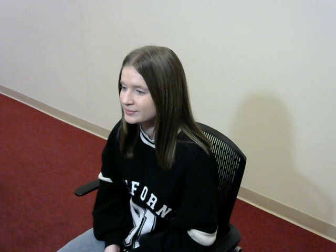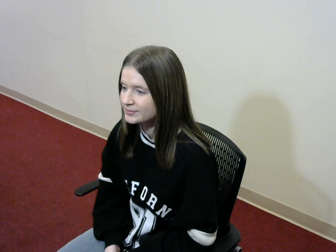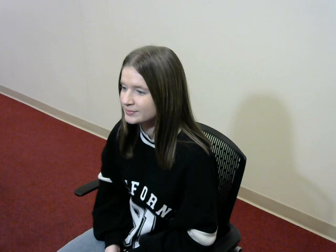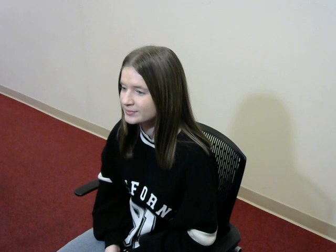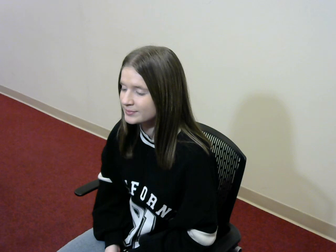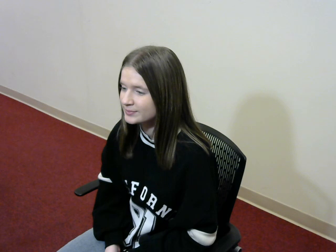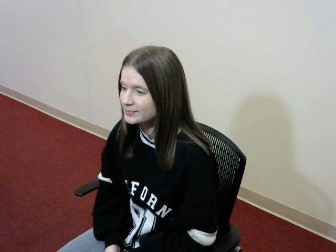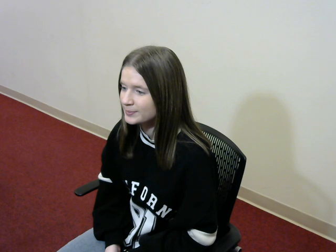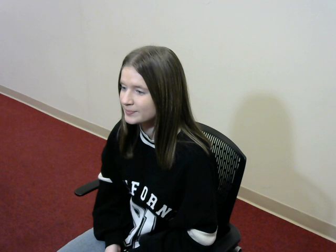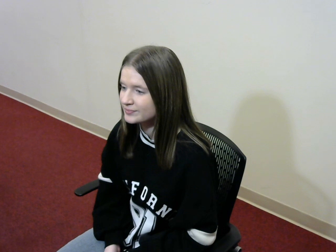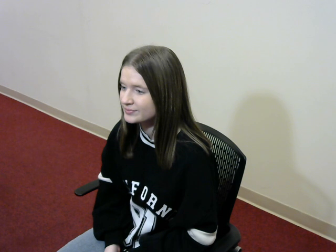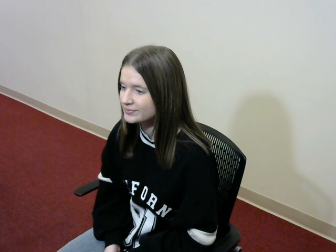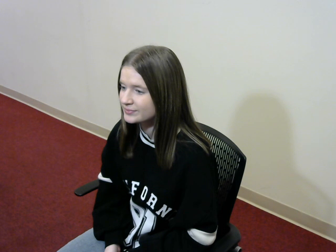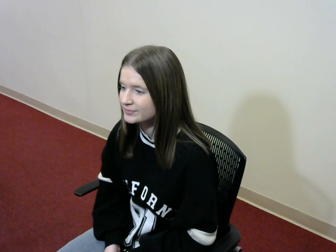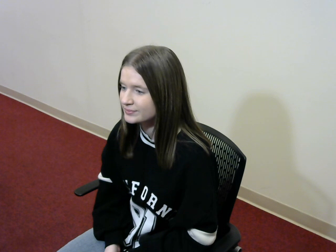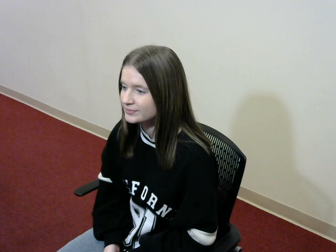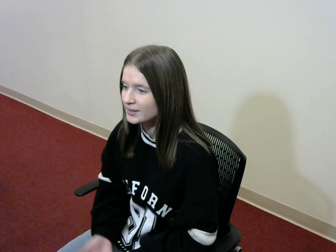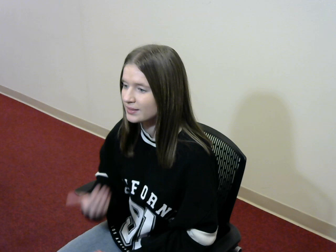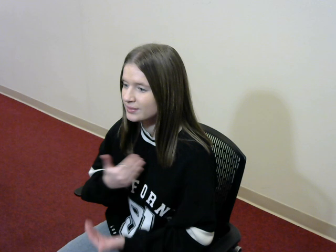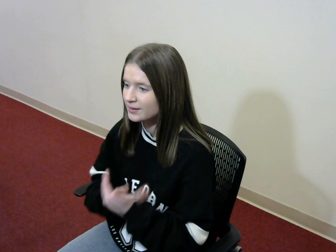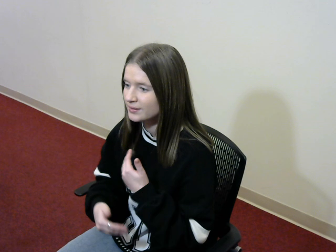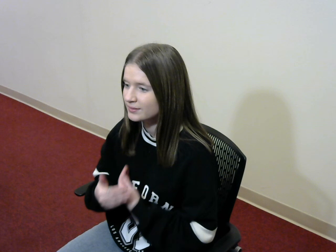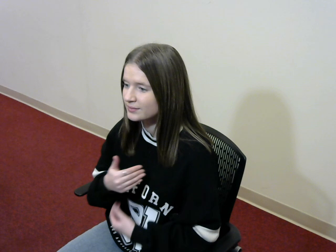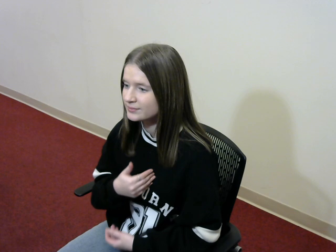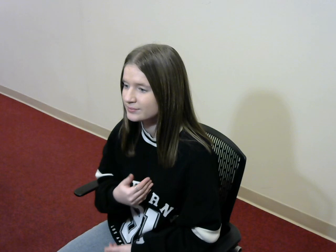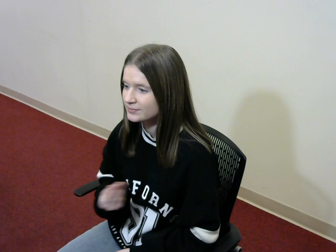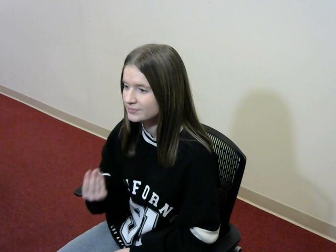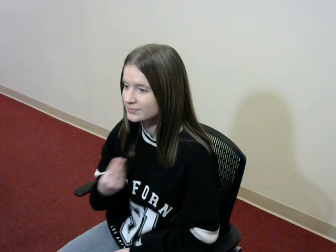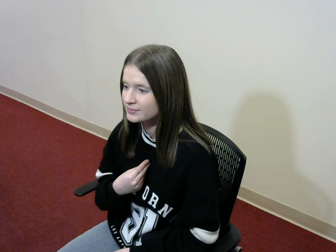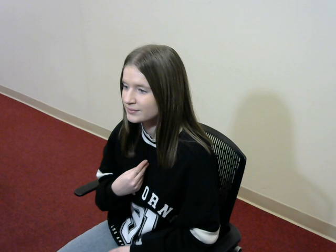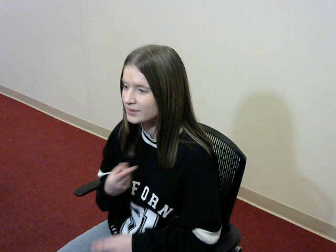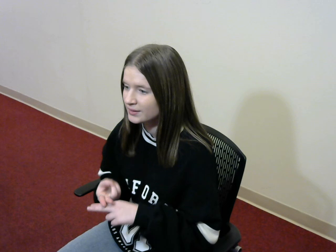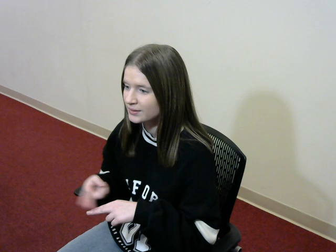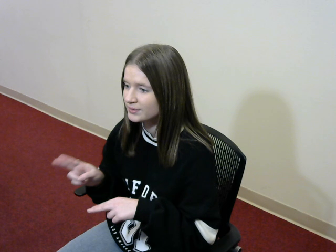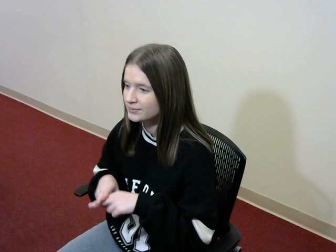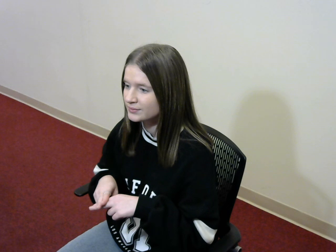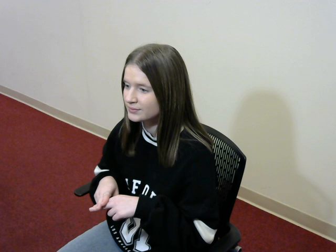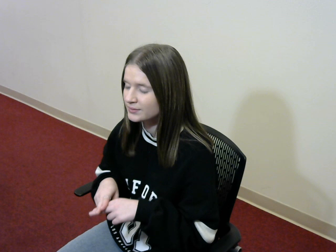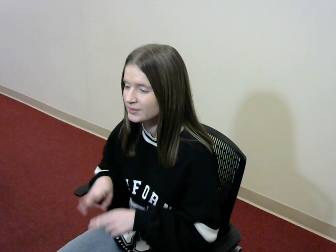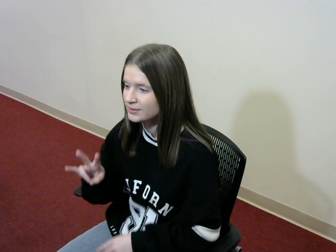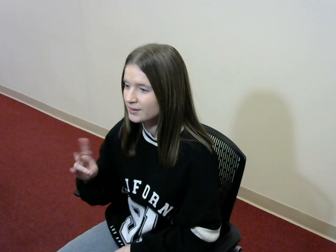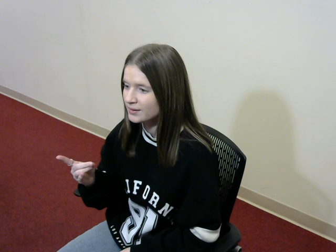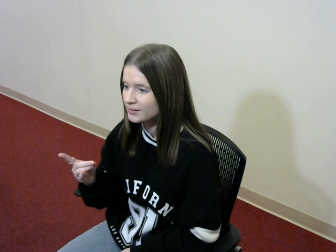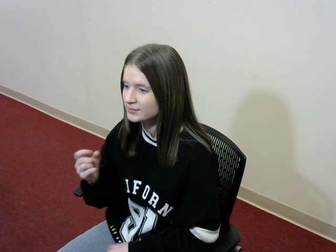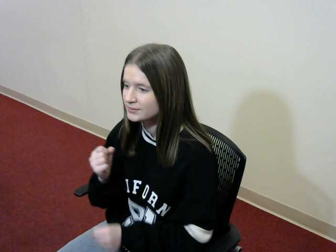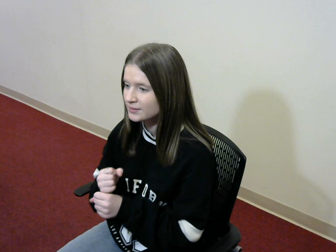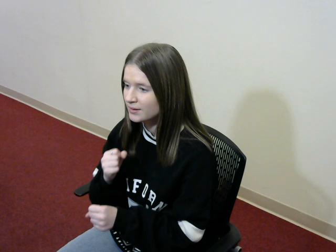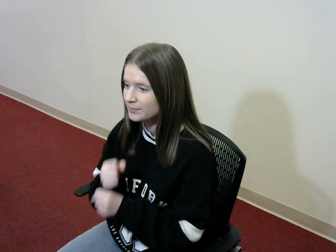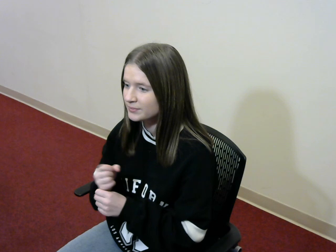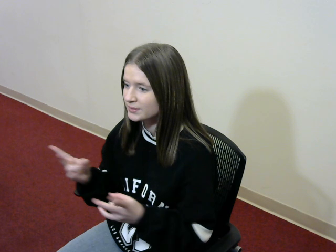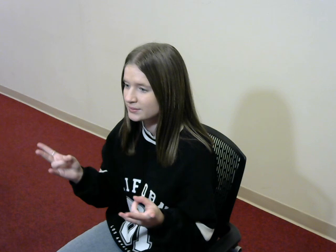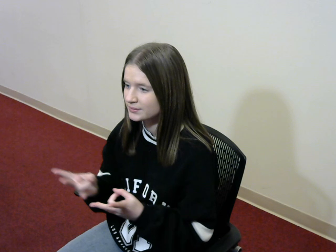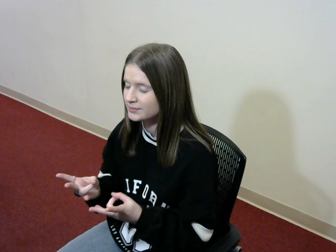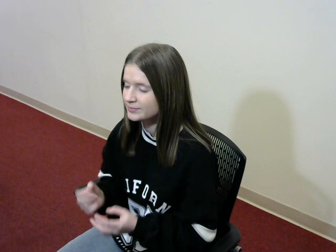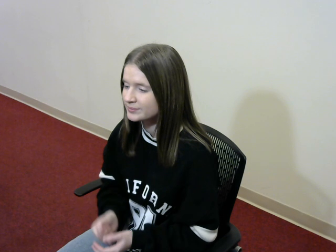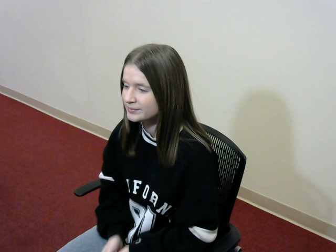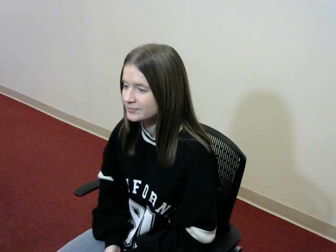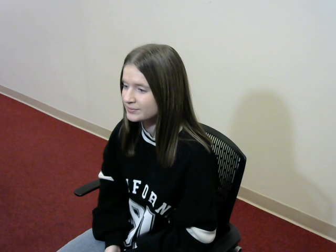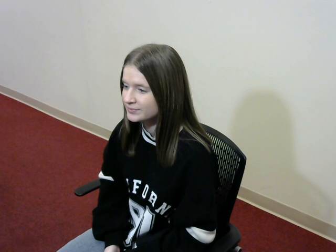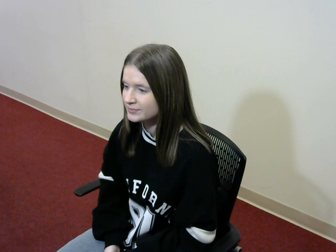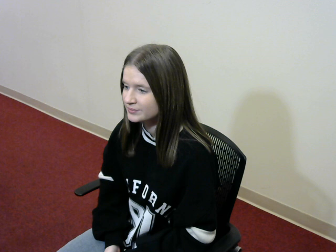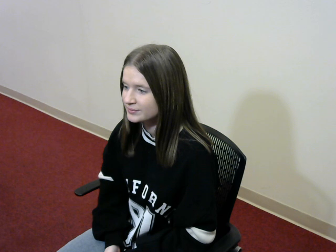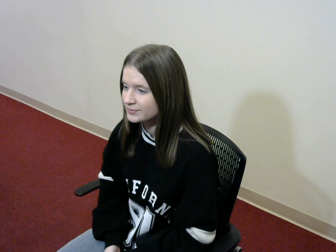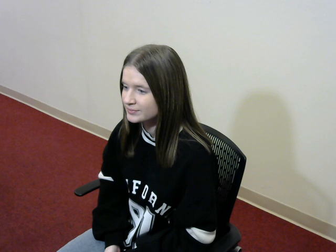Əlilliyin təyin olunması üçün nə etmək lazımdır?